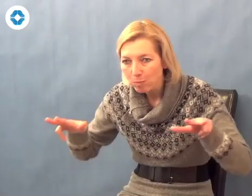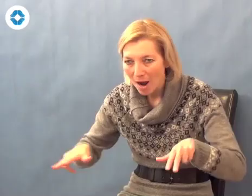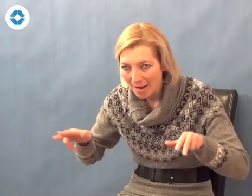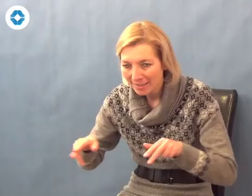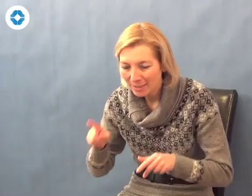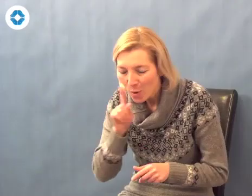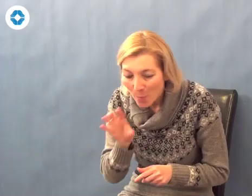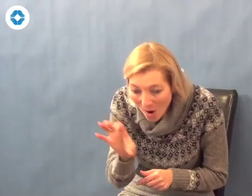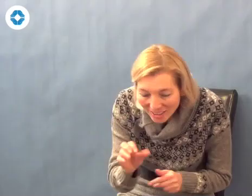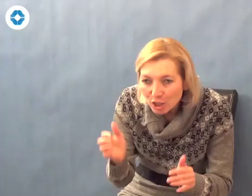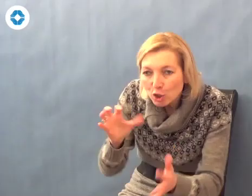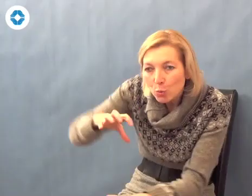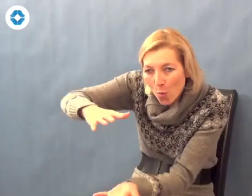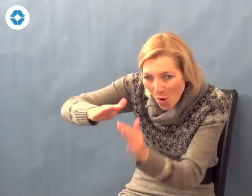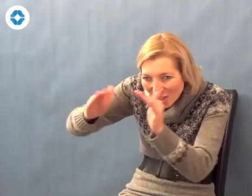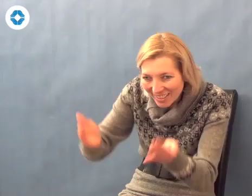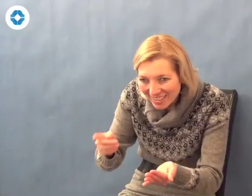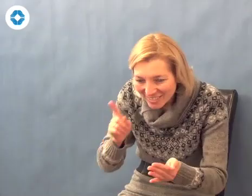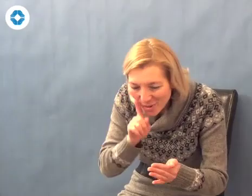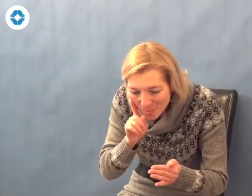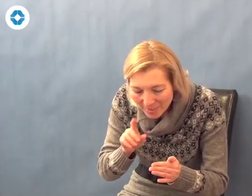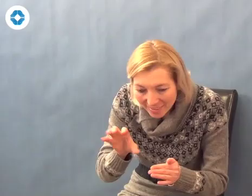Chłopiec ogląda słoik.